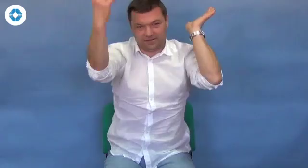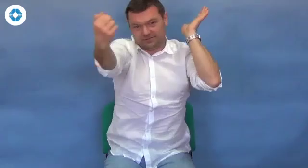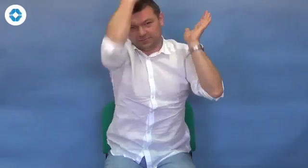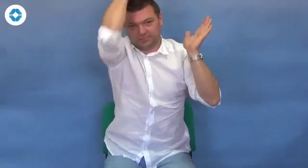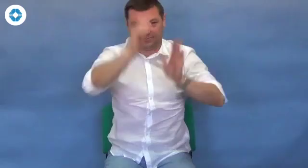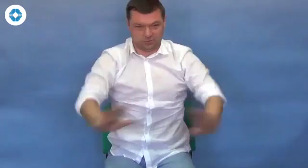Koniec.